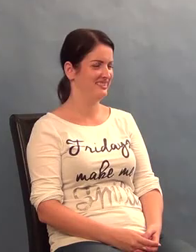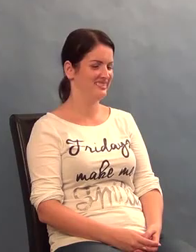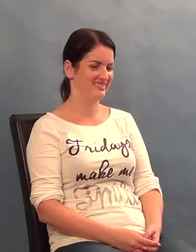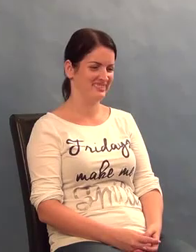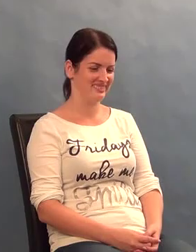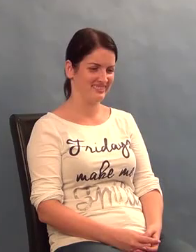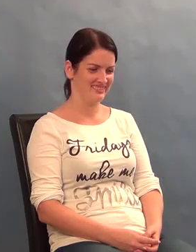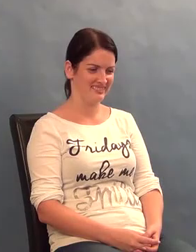I okno.